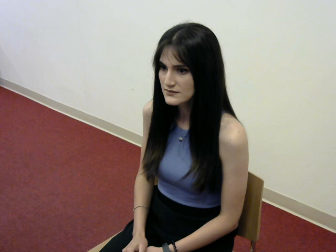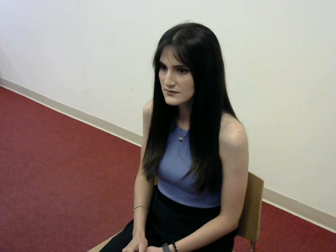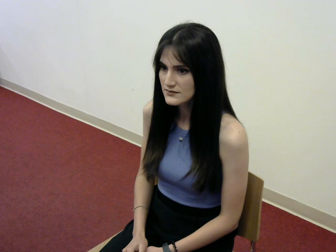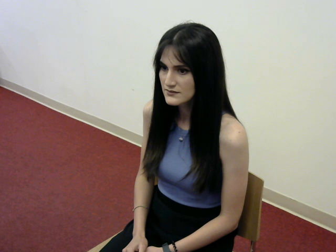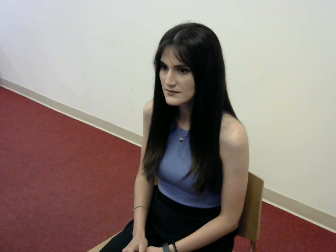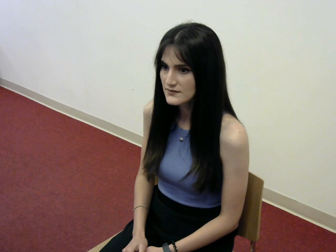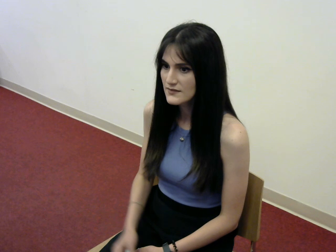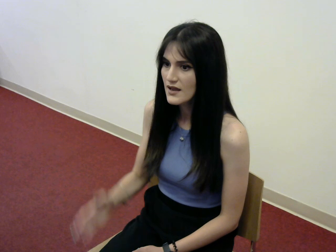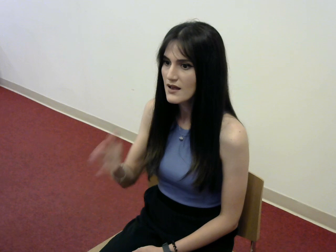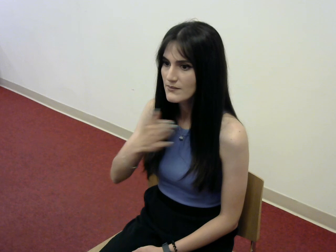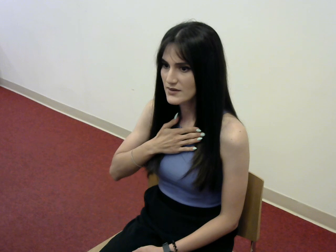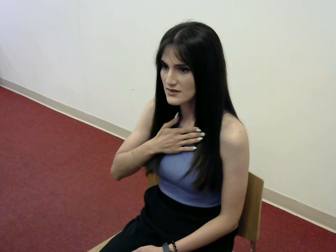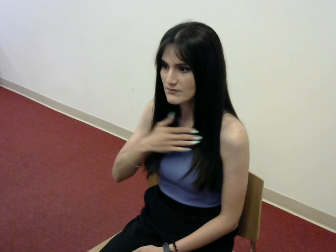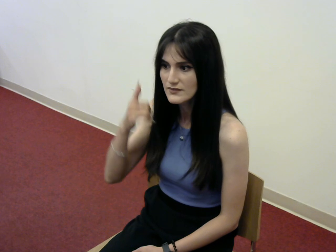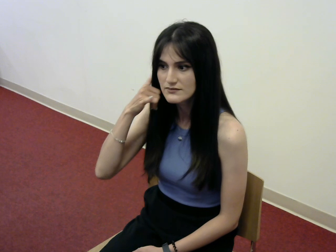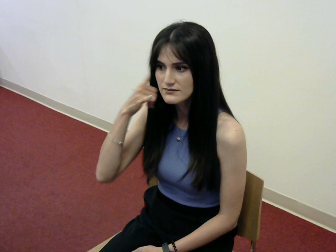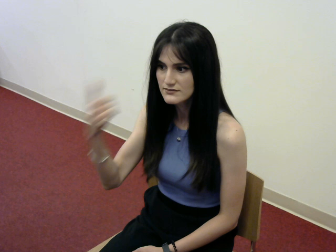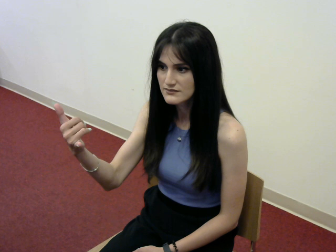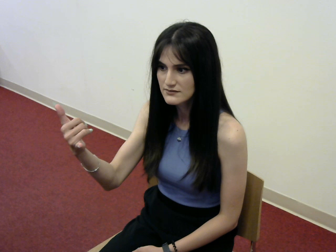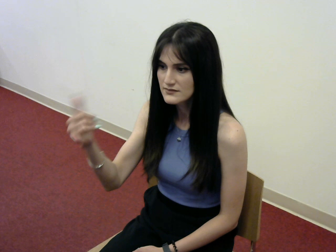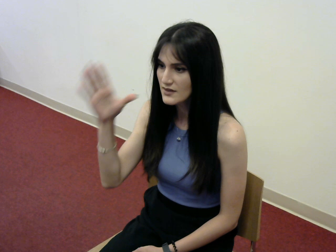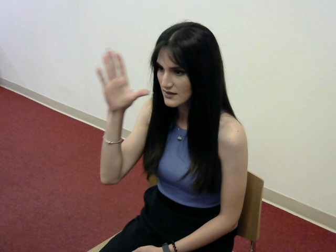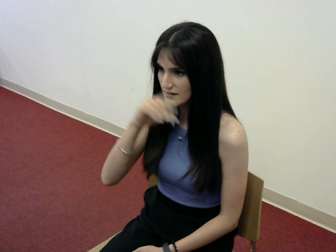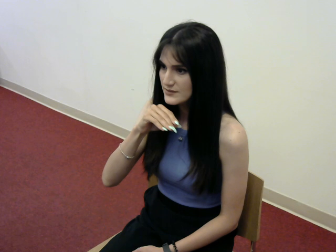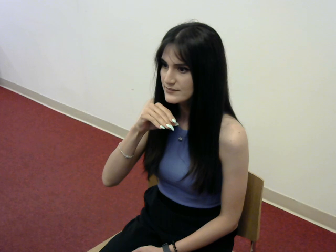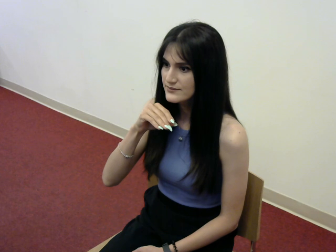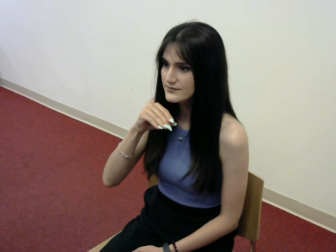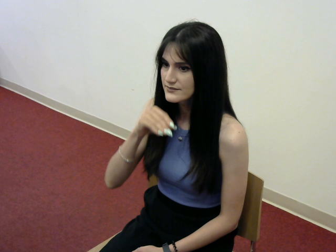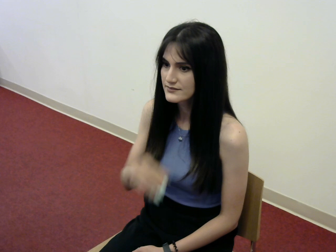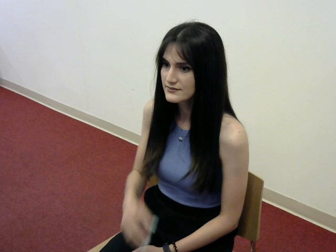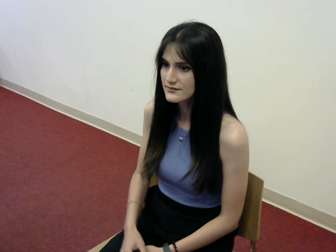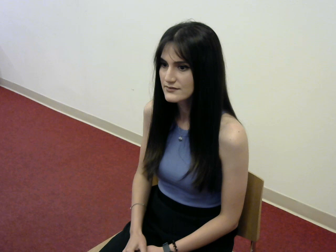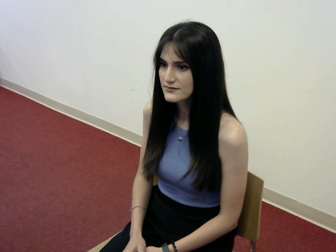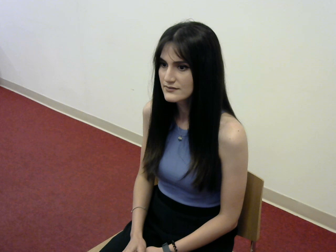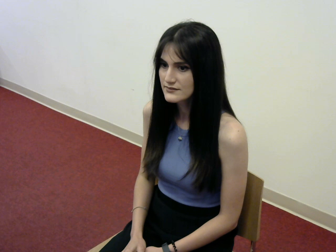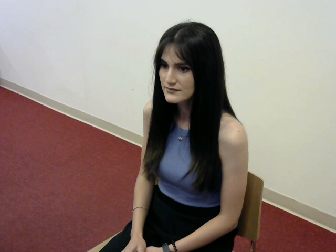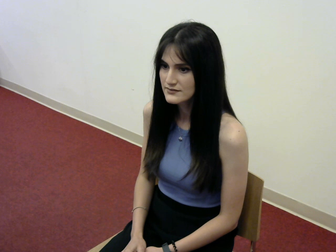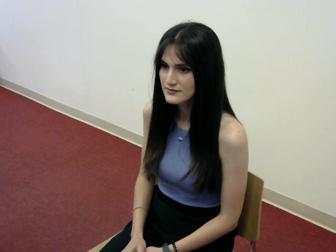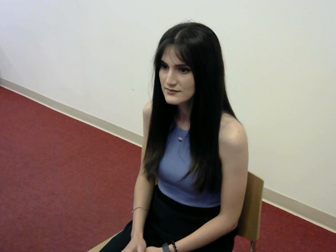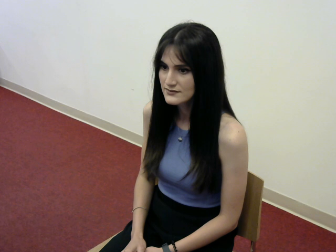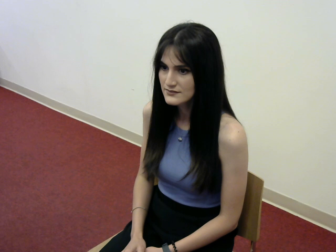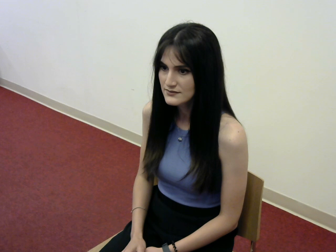Mən zəng edə bilərəmmi?